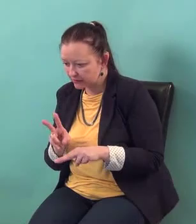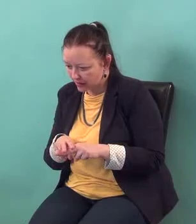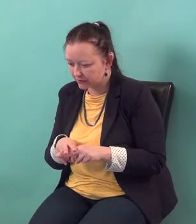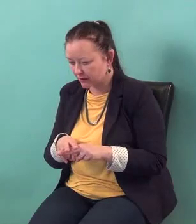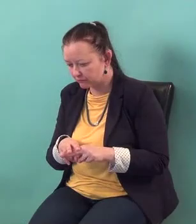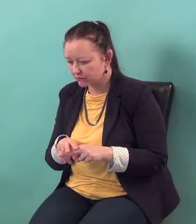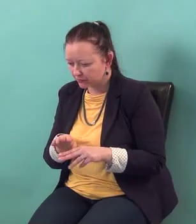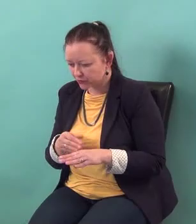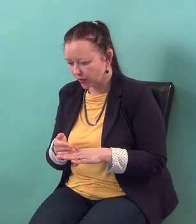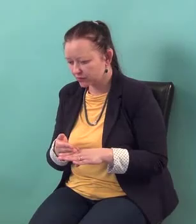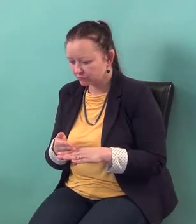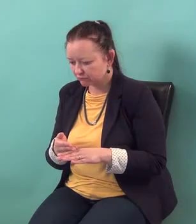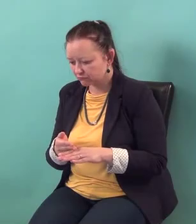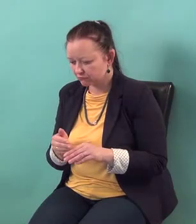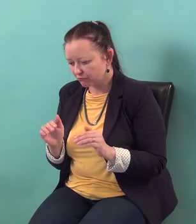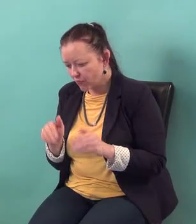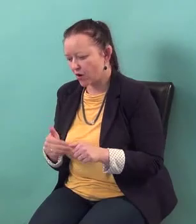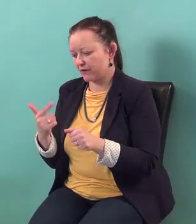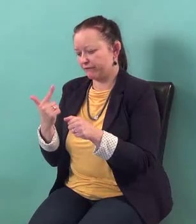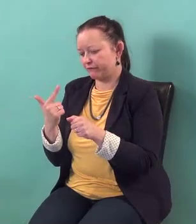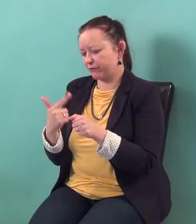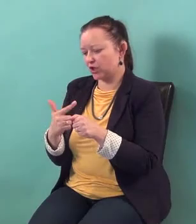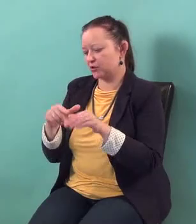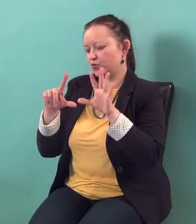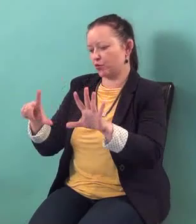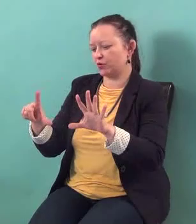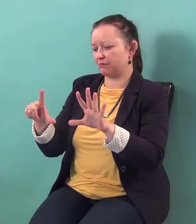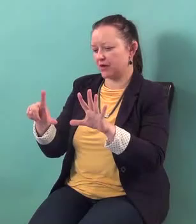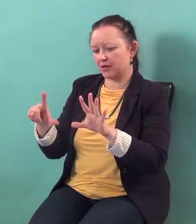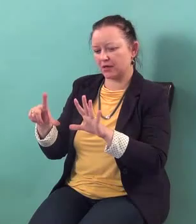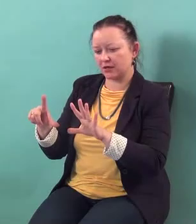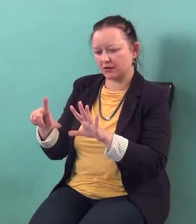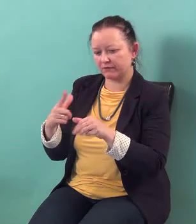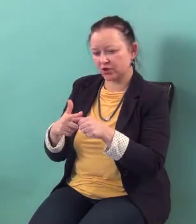Na przykład dwudziestego siódmego mogę.